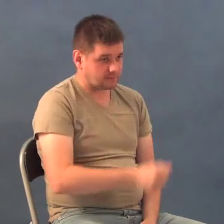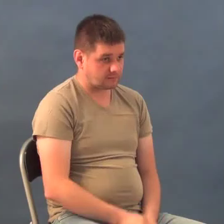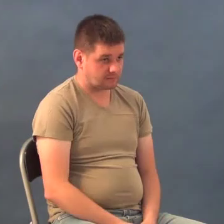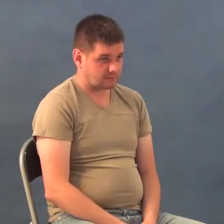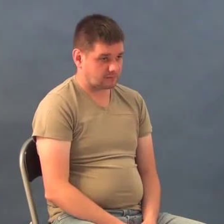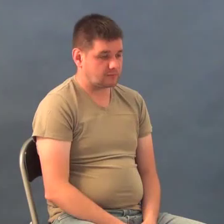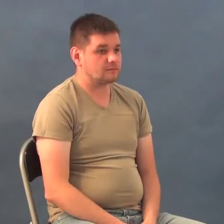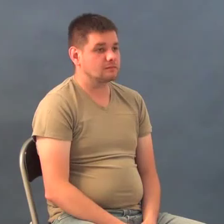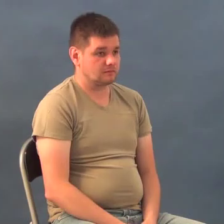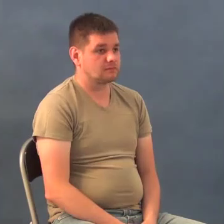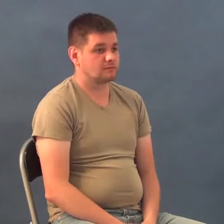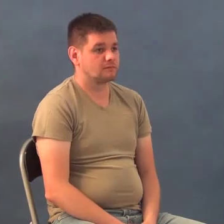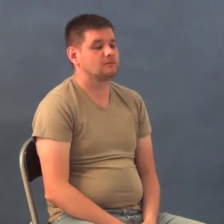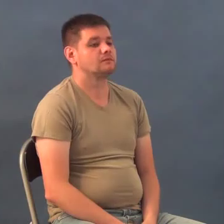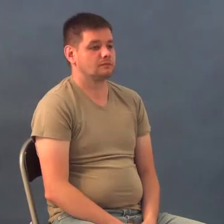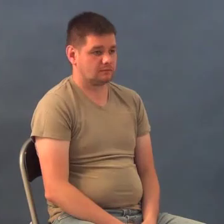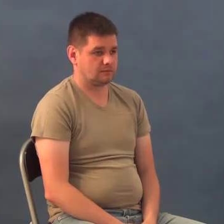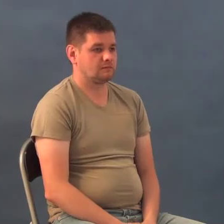Coś jest pod wysokim napięciem.